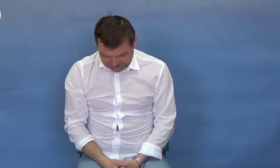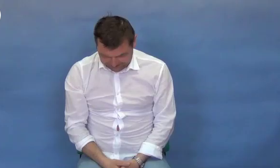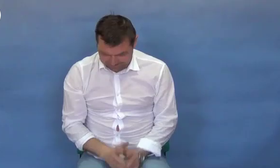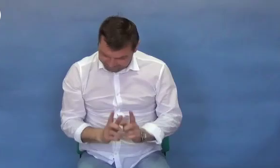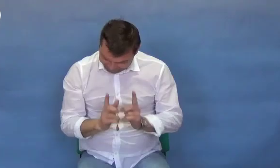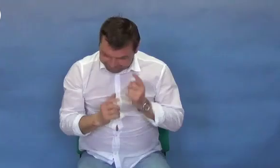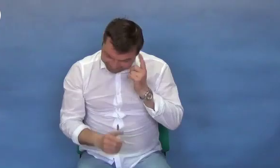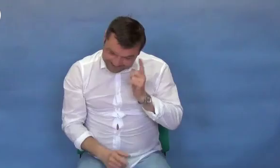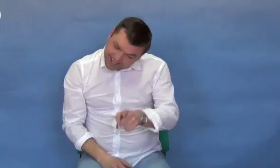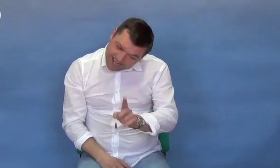Poczekaj, wiem.